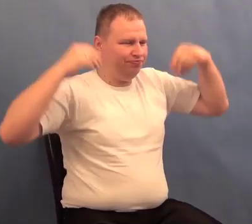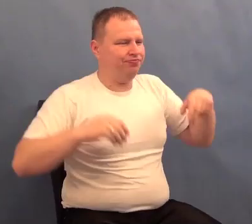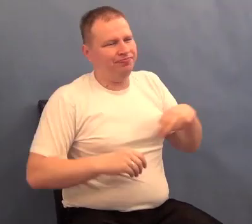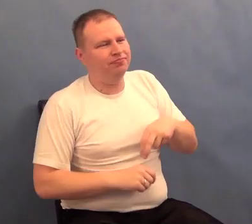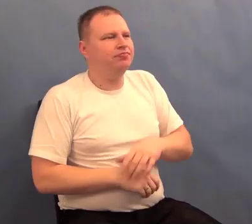Poszedł.